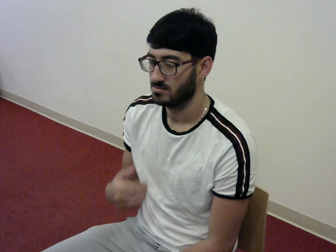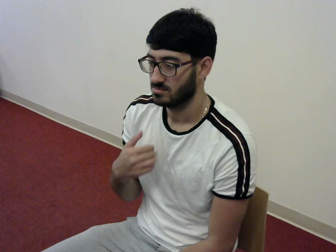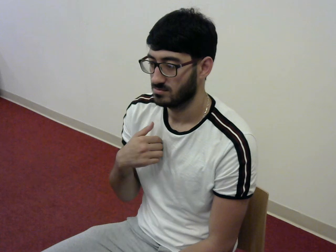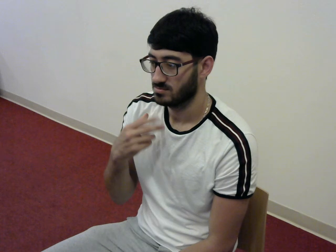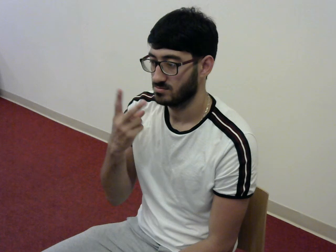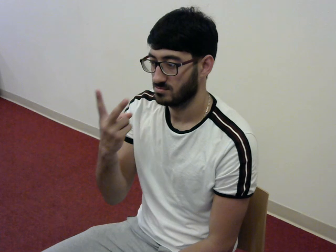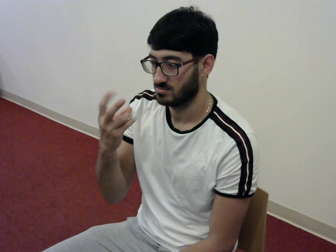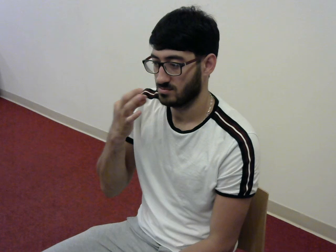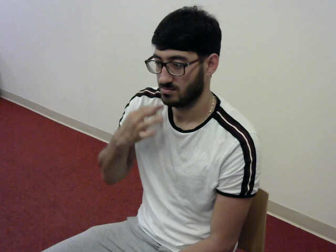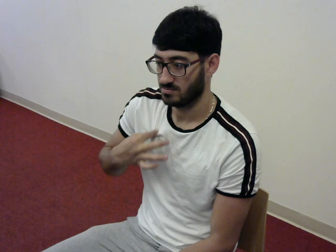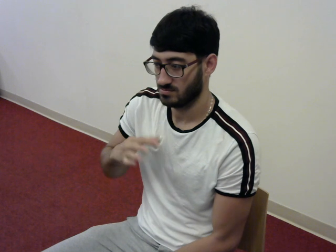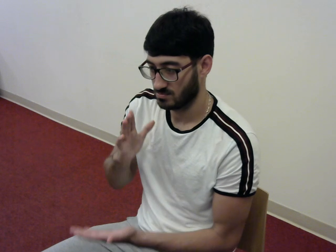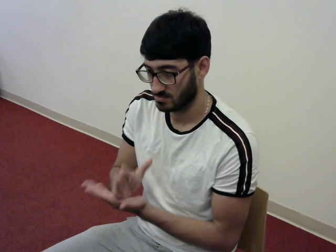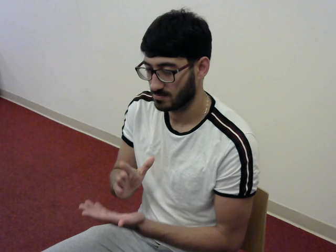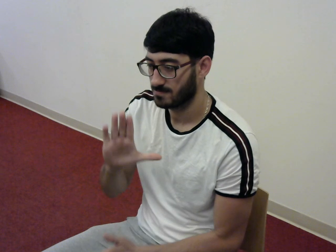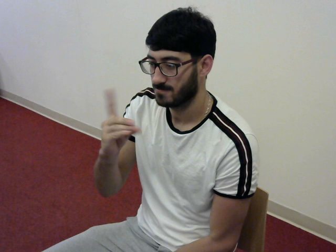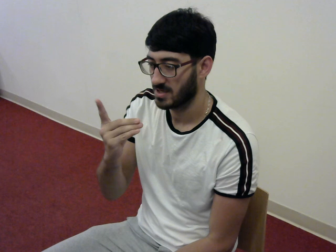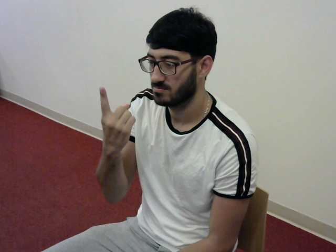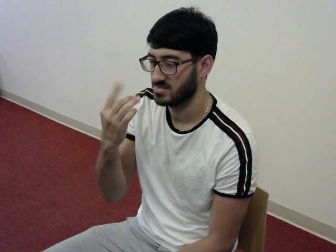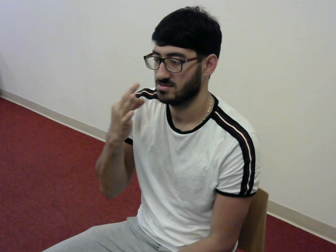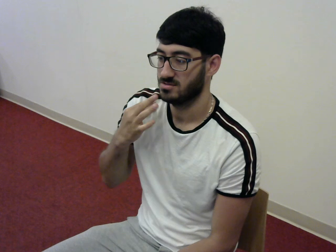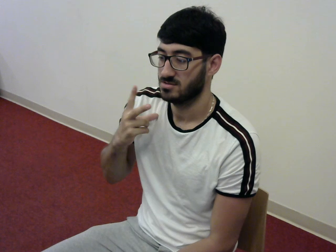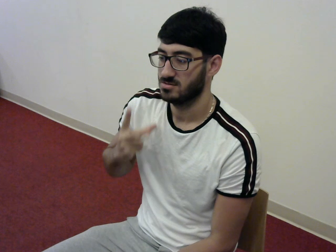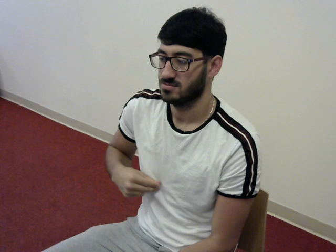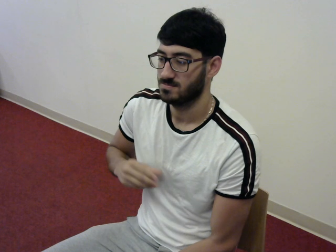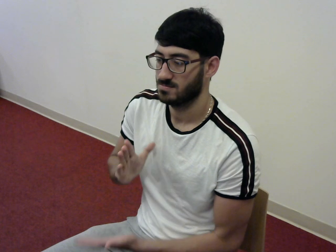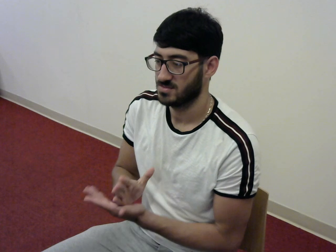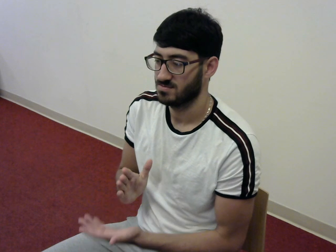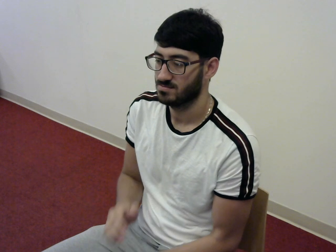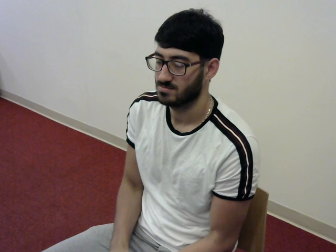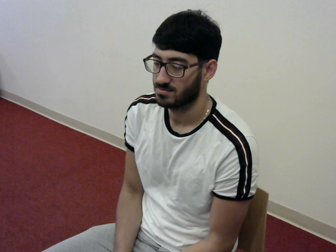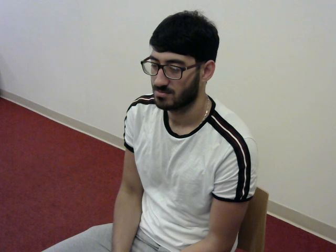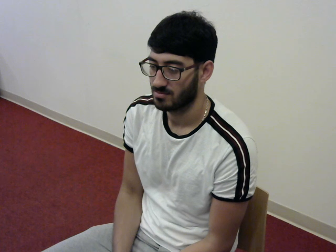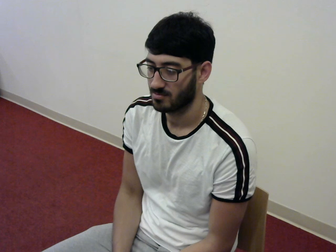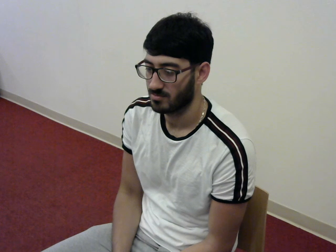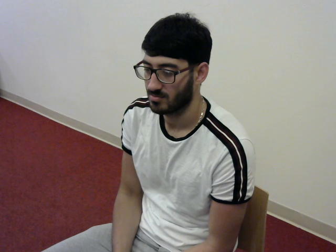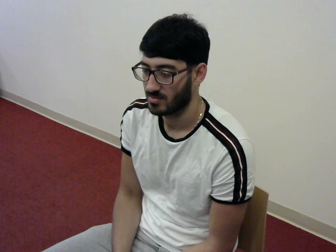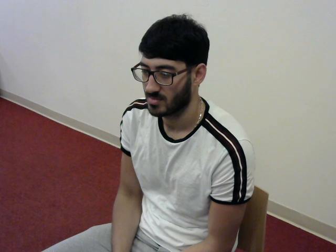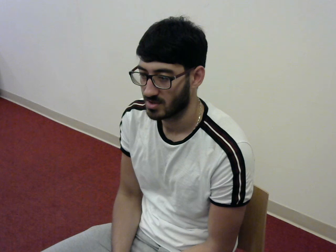Mənim 2 oğlum və 1 qızım var